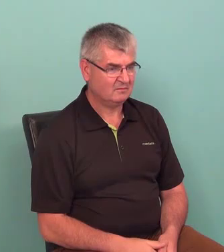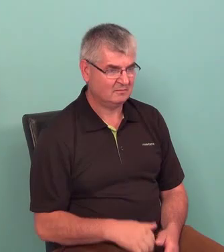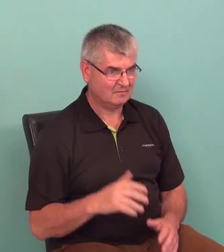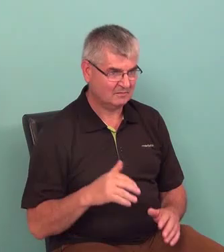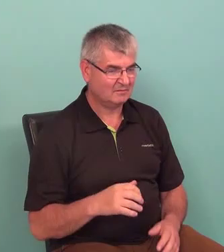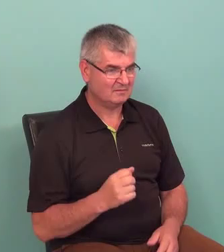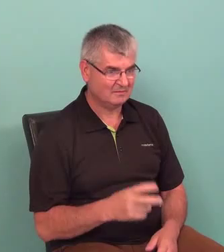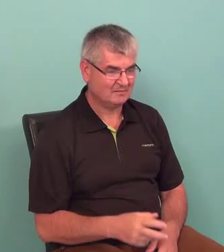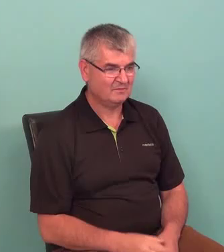Można, tak.